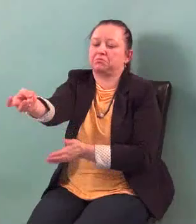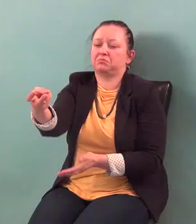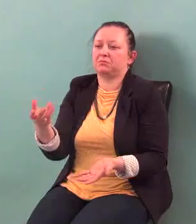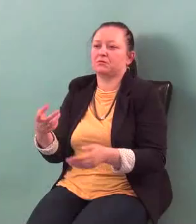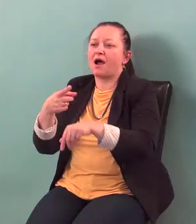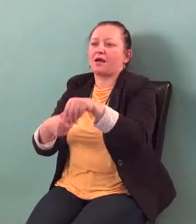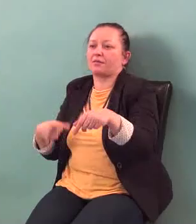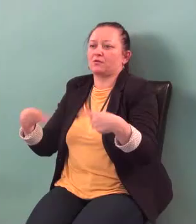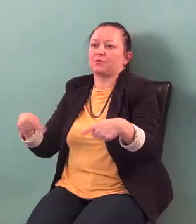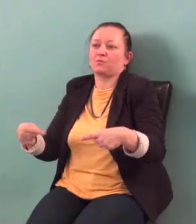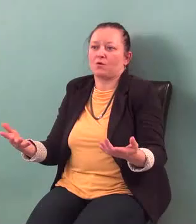Żeby nie było ran.